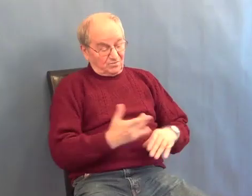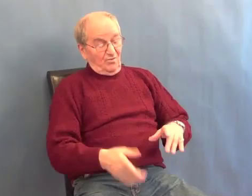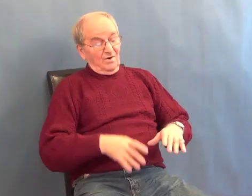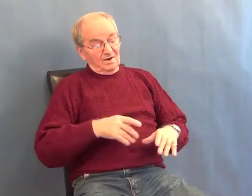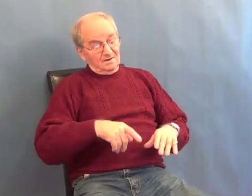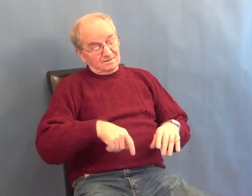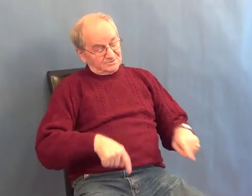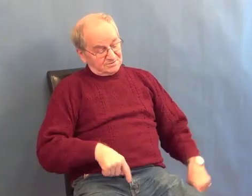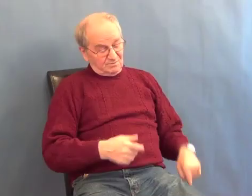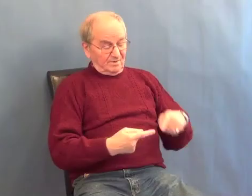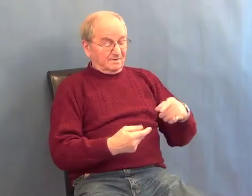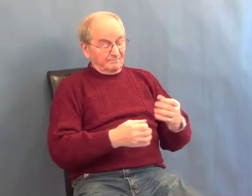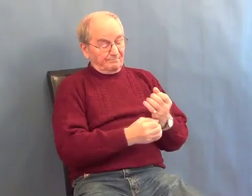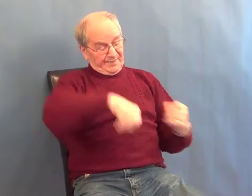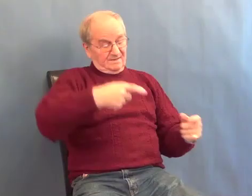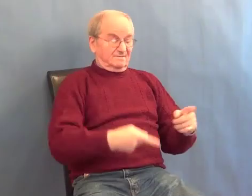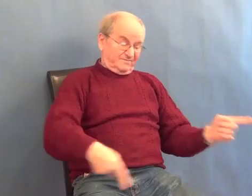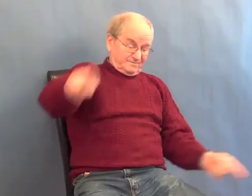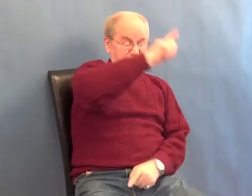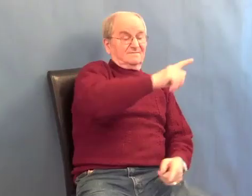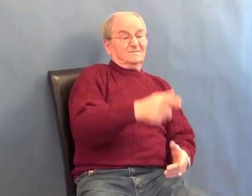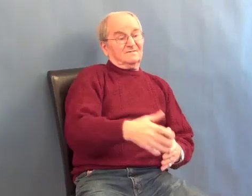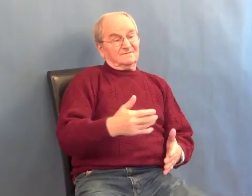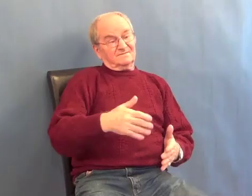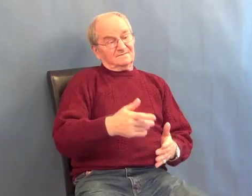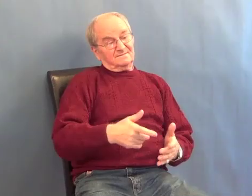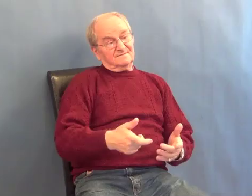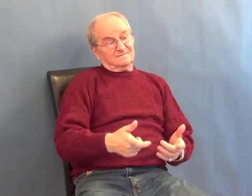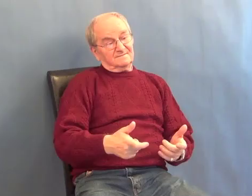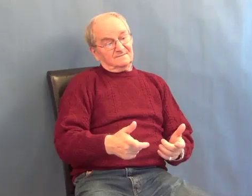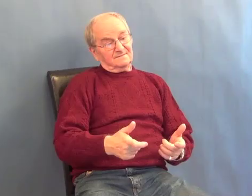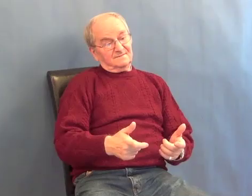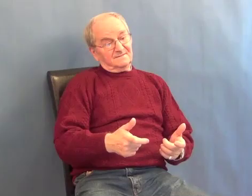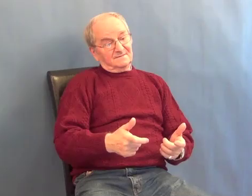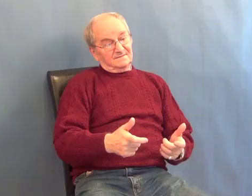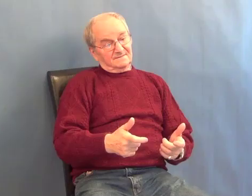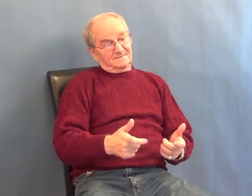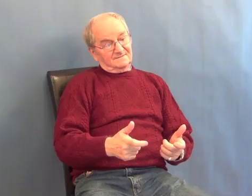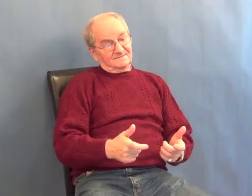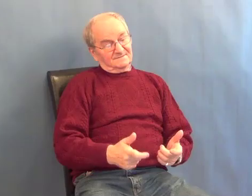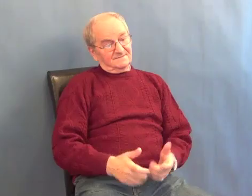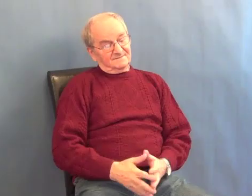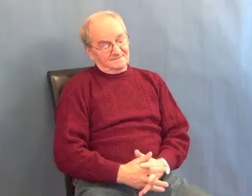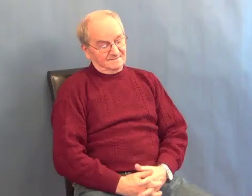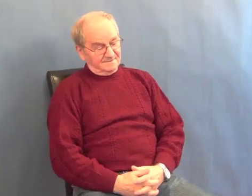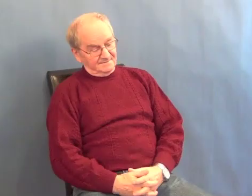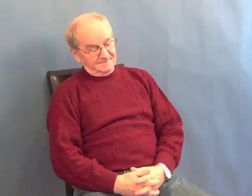Jak on spiłuje drzewo, to drzewo się złamie i on spadnie, to niebezpieczne.